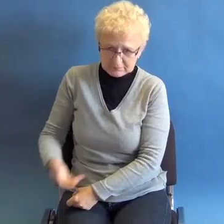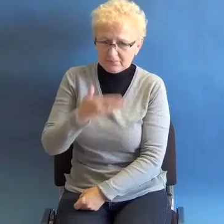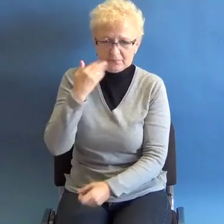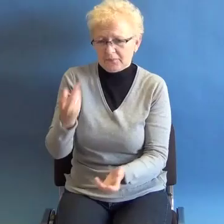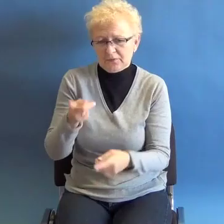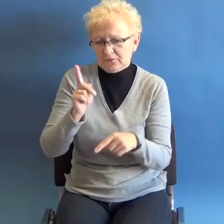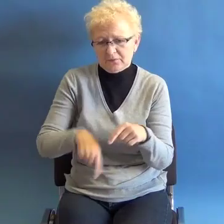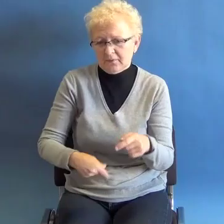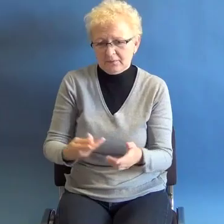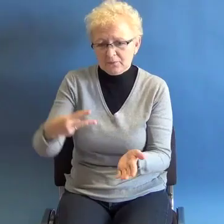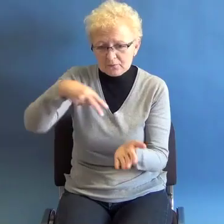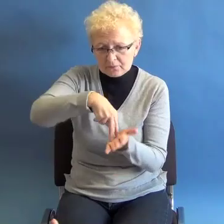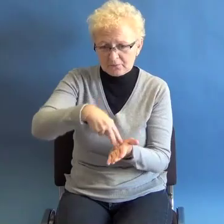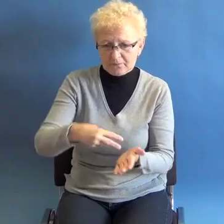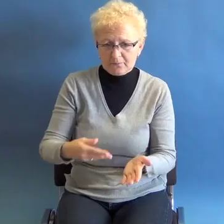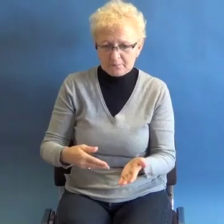Źle. Trzeba stać.